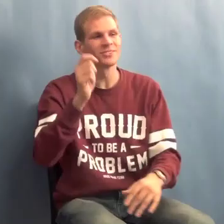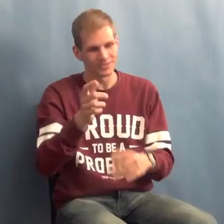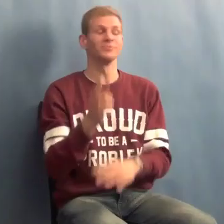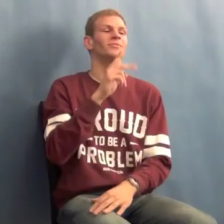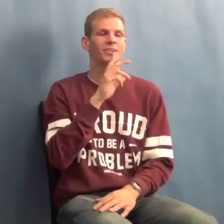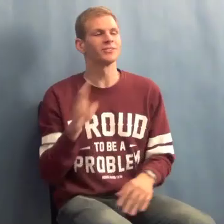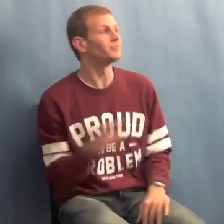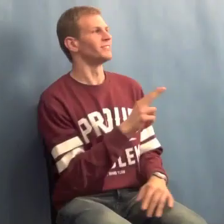Mężczyzna odwrócił się i odskoczył, tak jakby był przyłapany na gorącym uczynku.